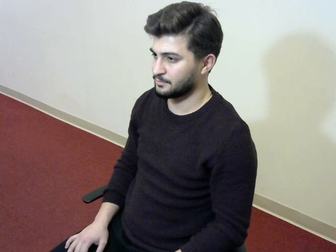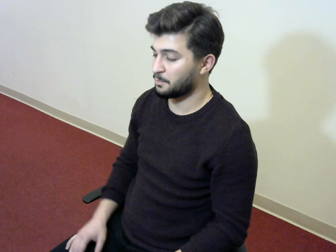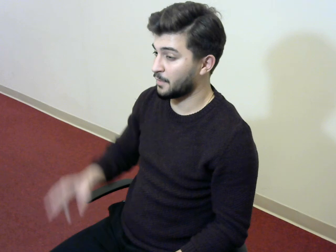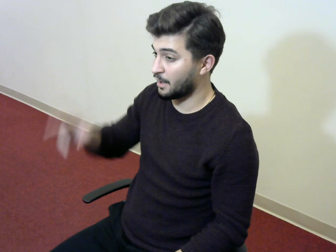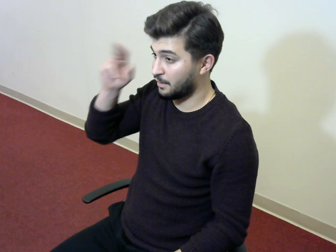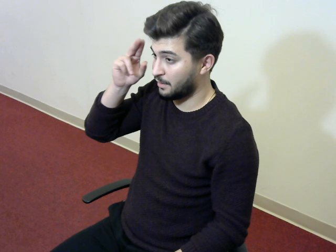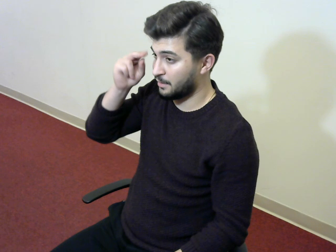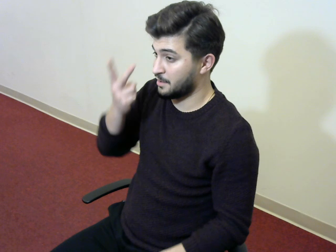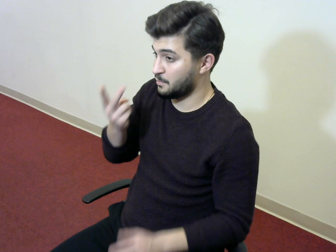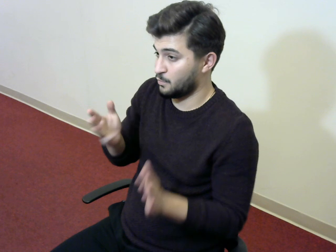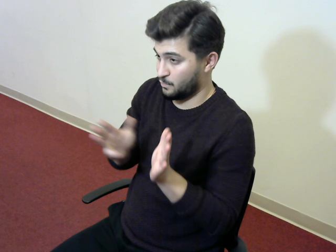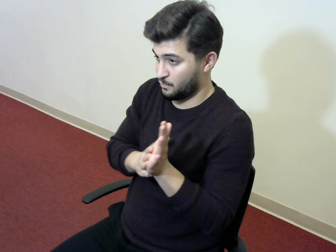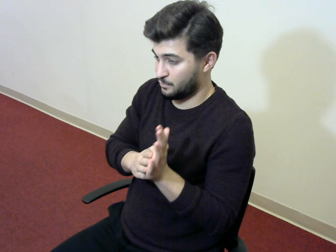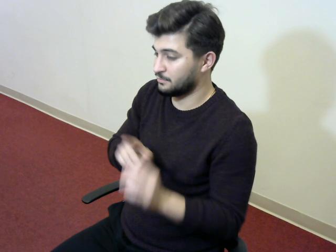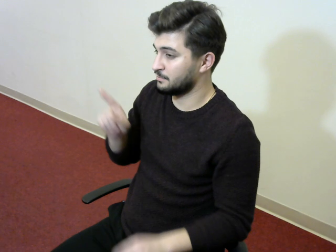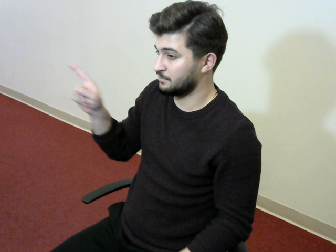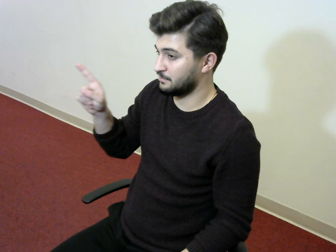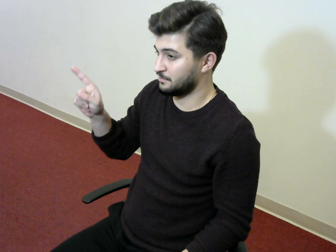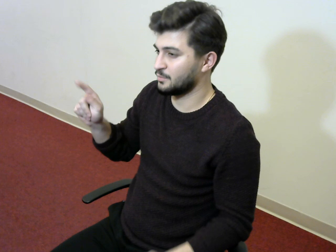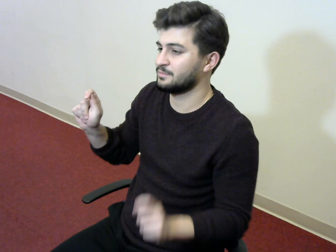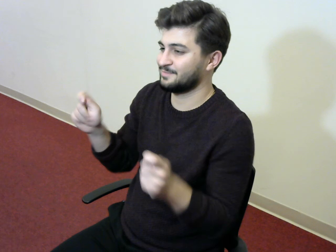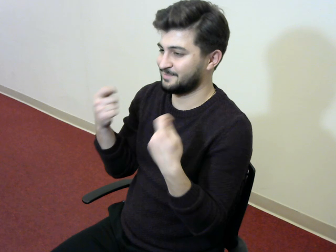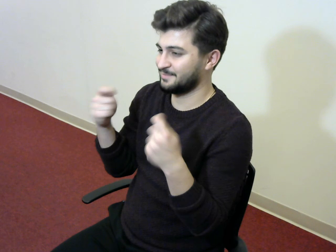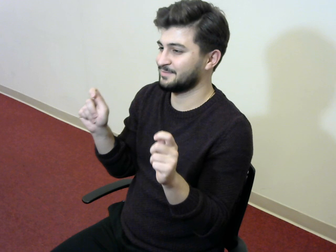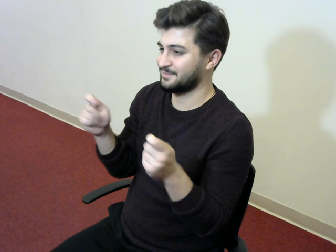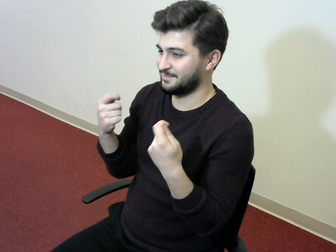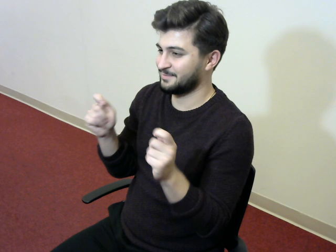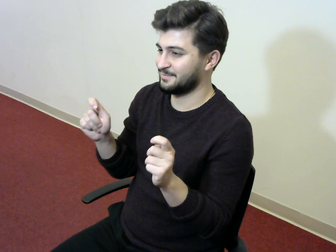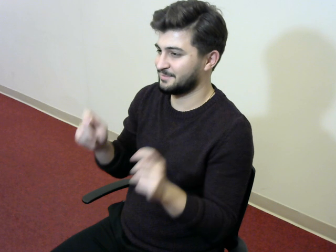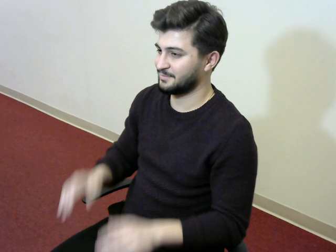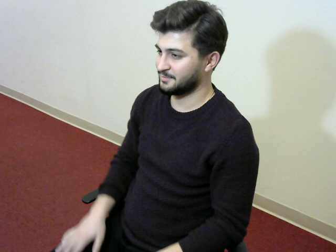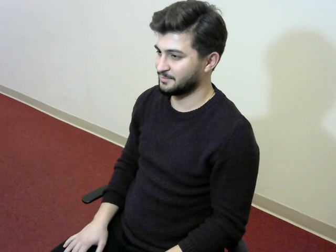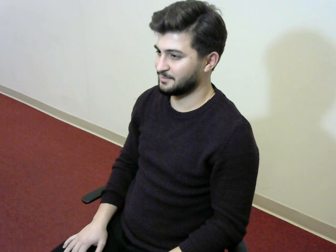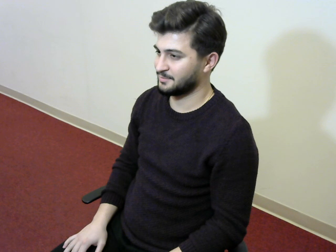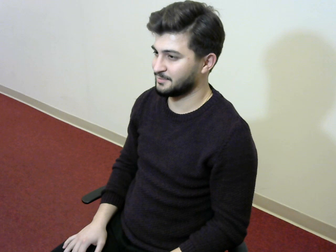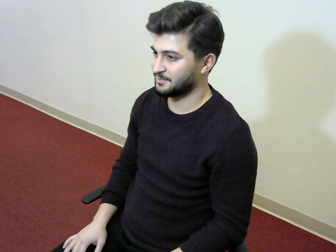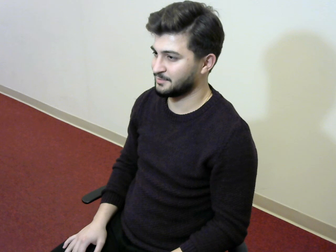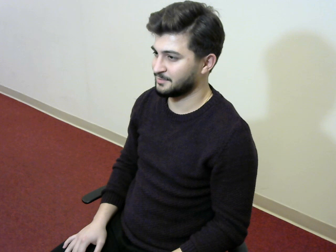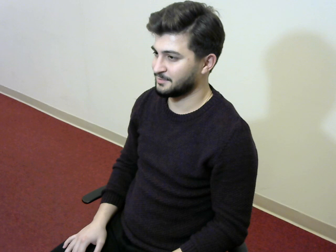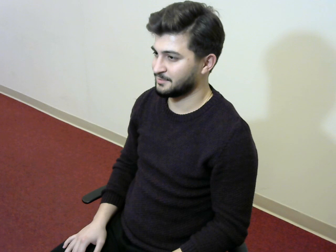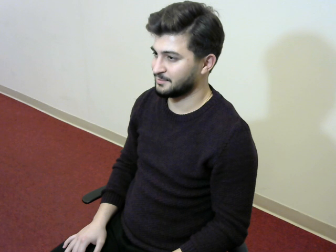Ayın 29-u onun toyudur